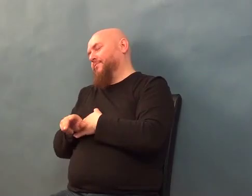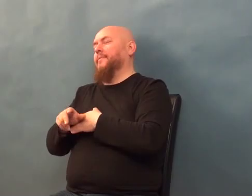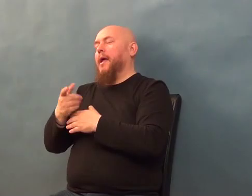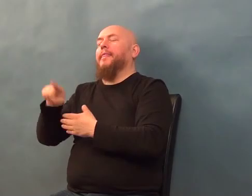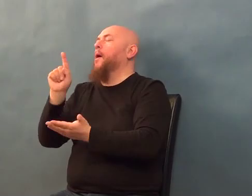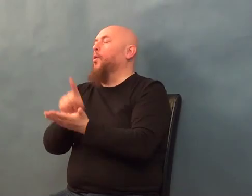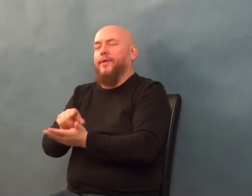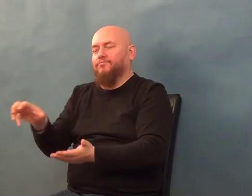Nie udała mu się kradzież.